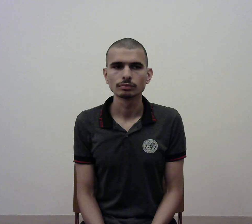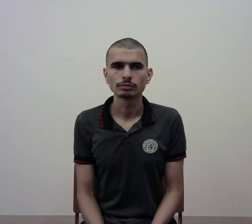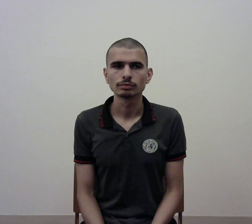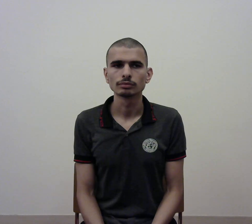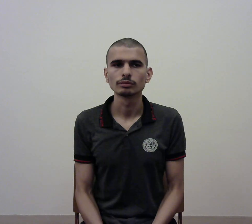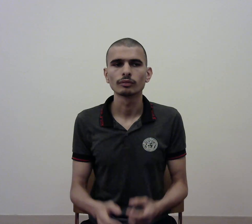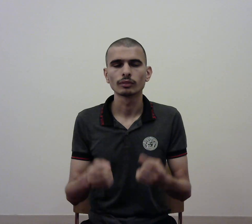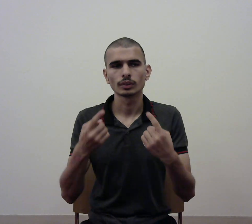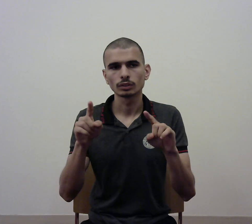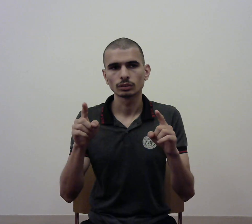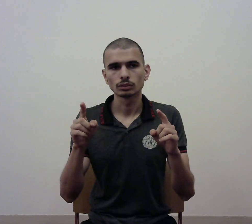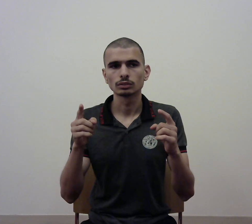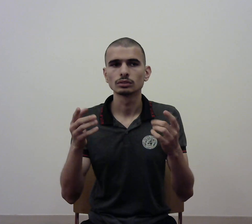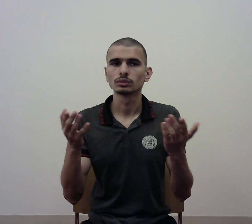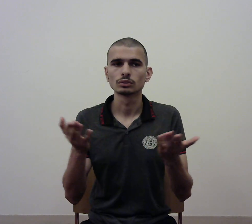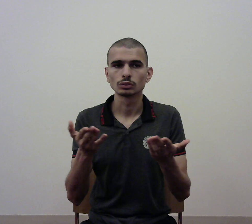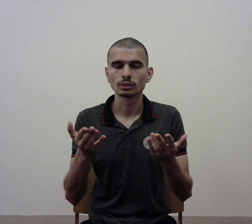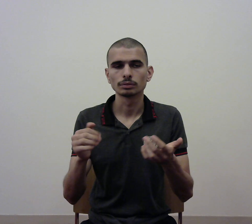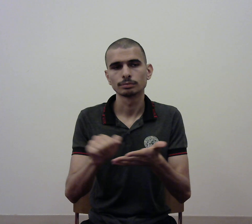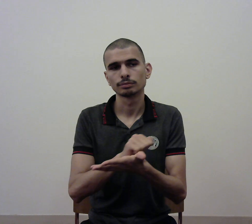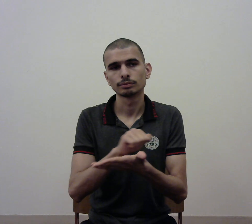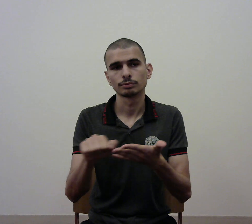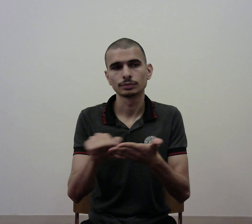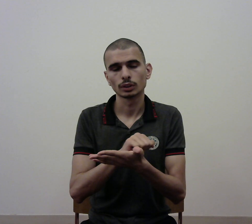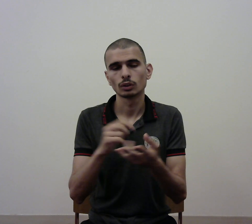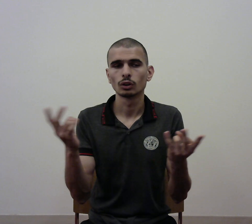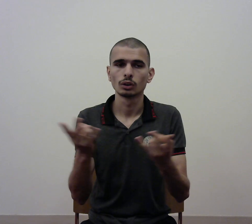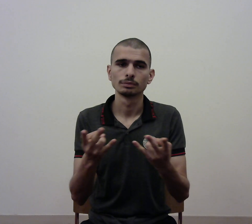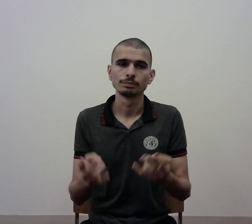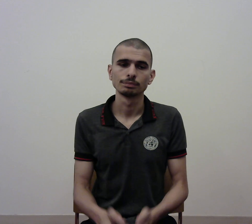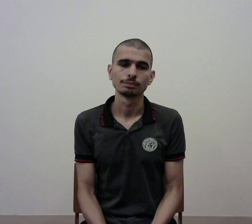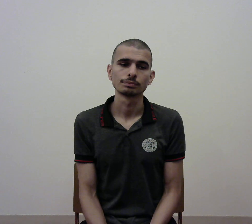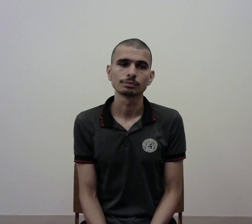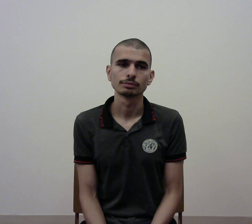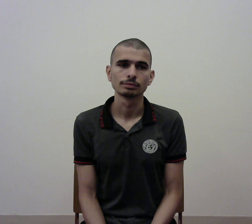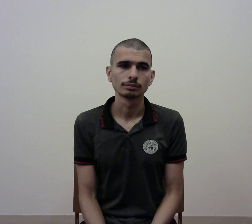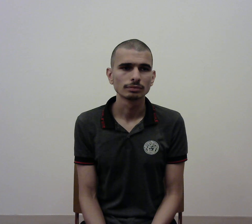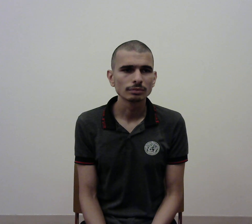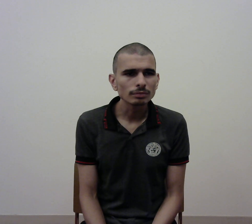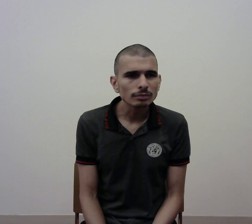Başqa hansı sənədlər lazımdır?